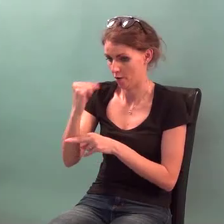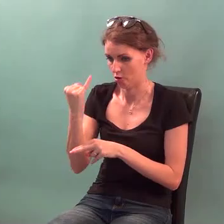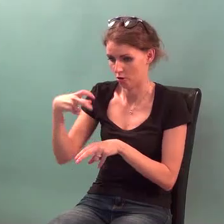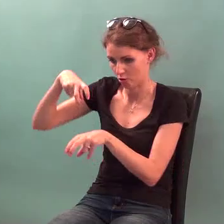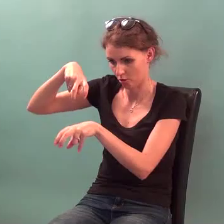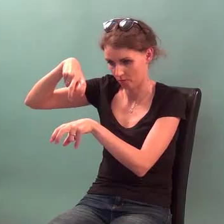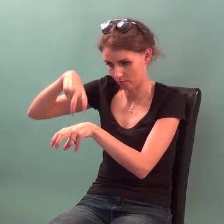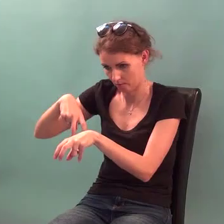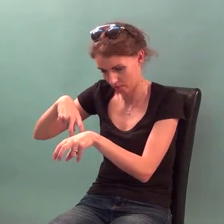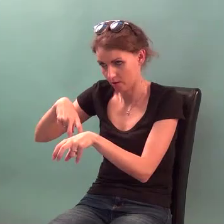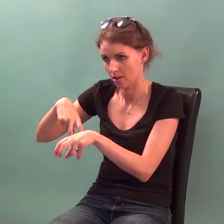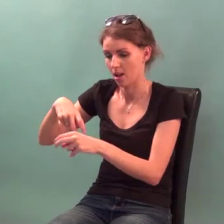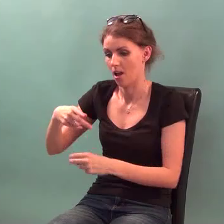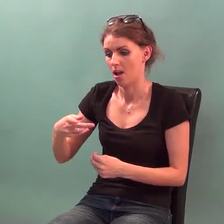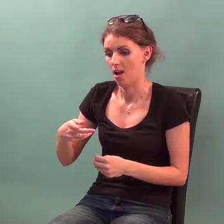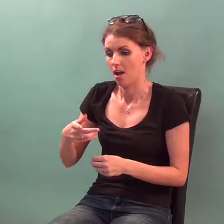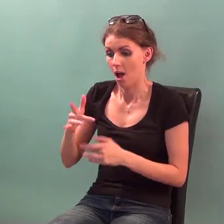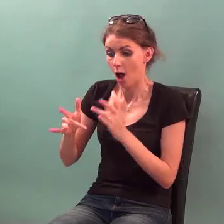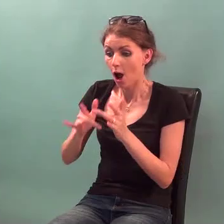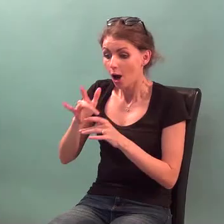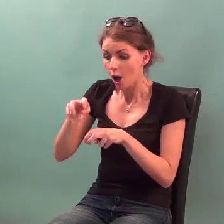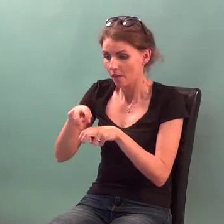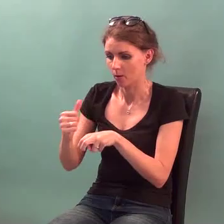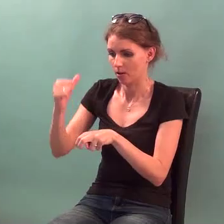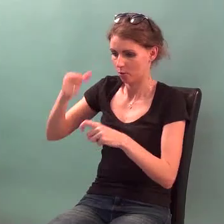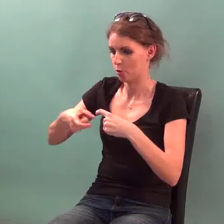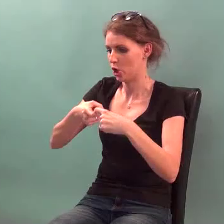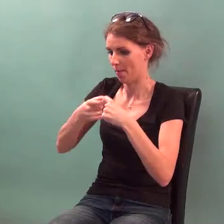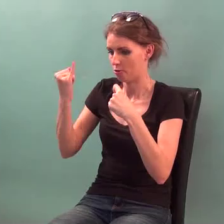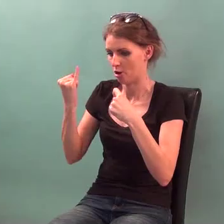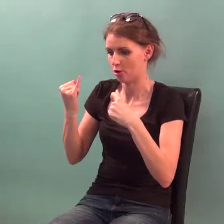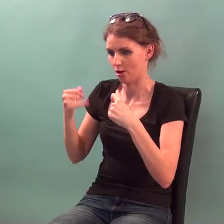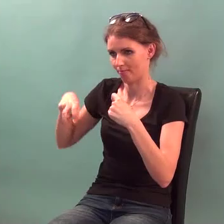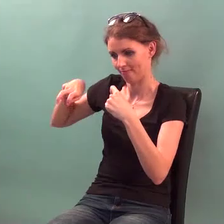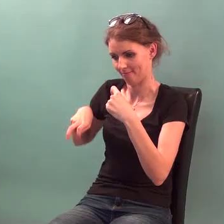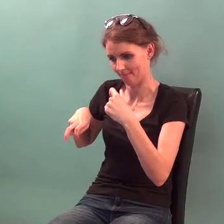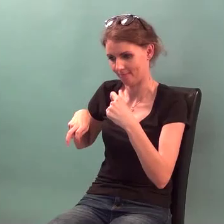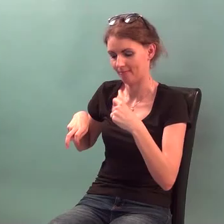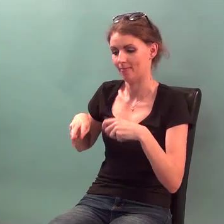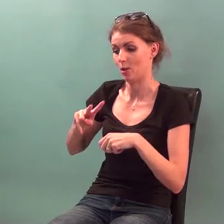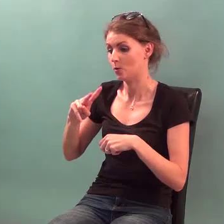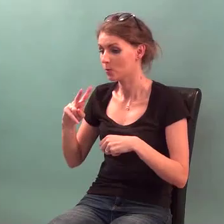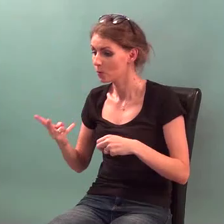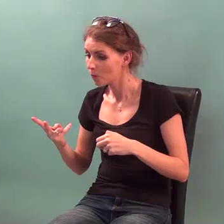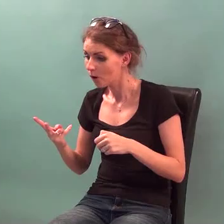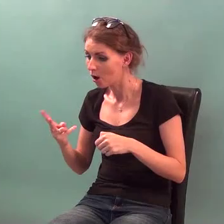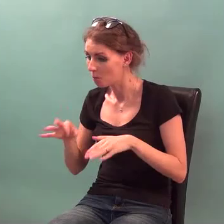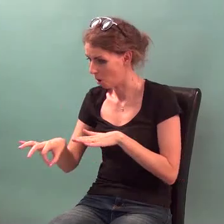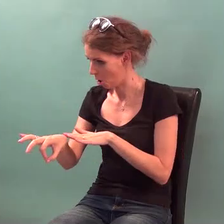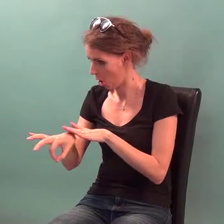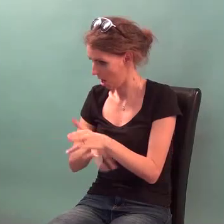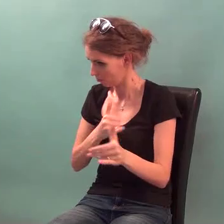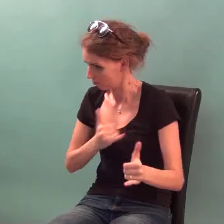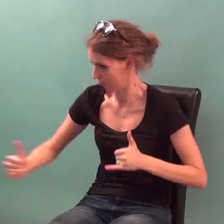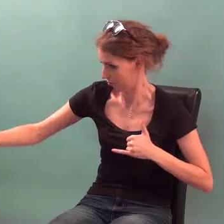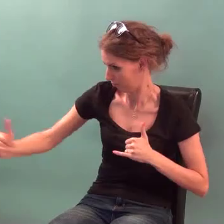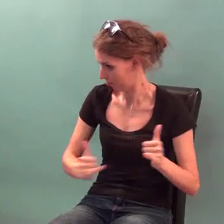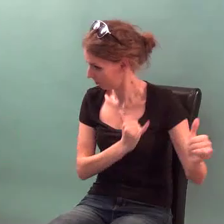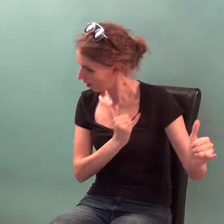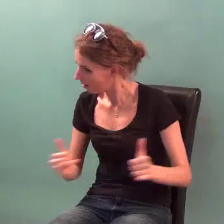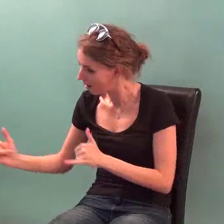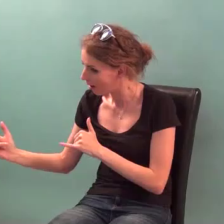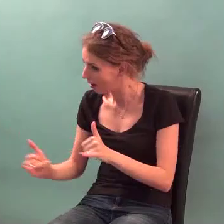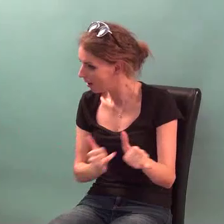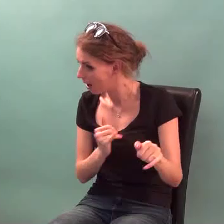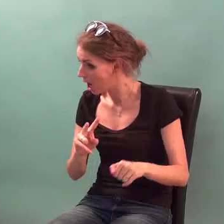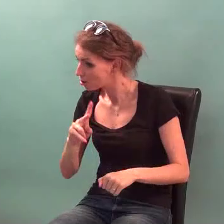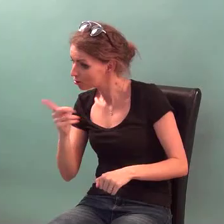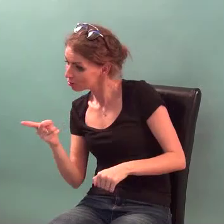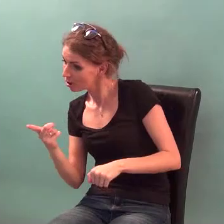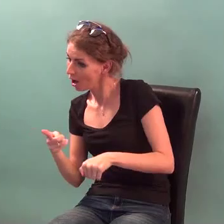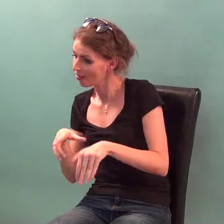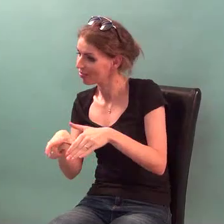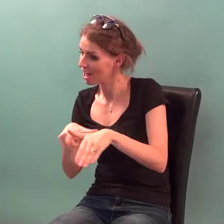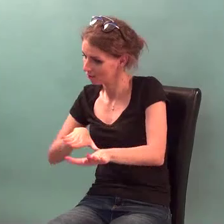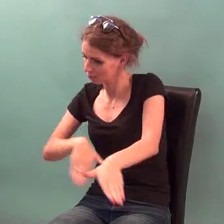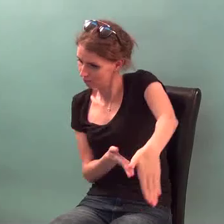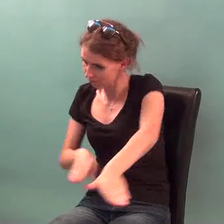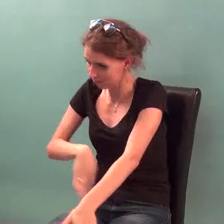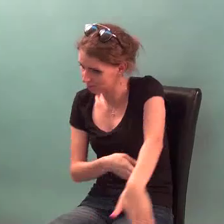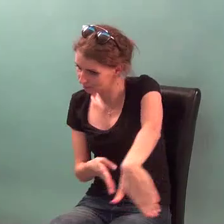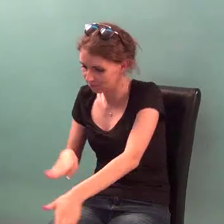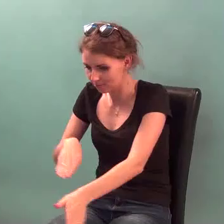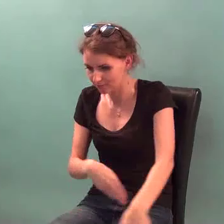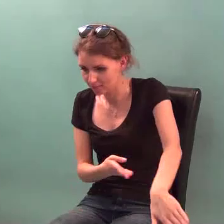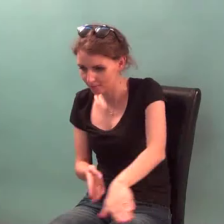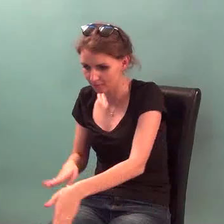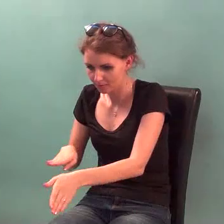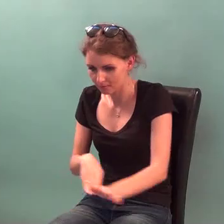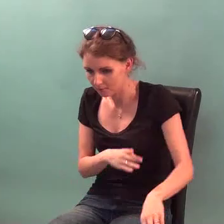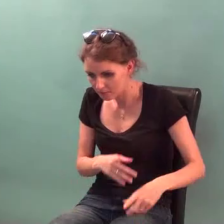Dziecko siedzi z tyłu rowera, a rower ciągnie wózek, a w nim dziecko, na drugim obrazku jakaś osoba jeździ na rolkach, na trzecim obrazku - na deskorolce.